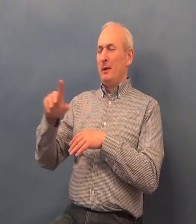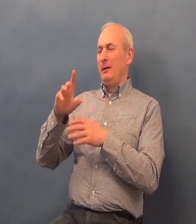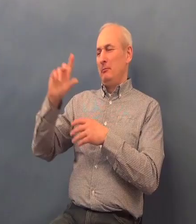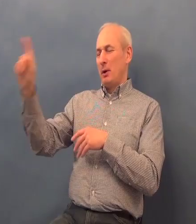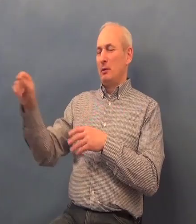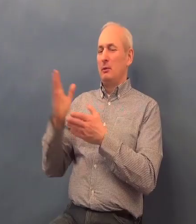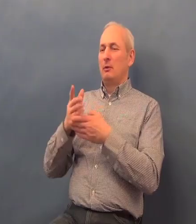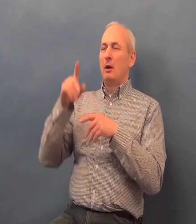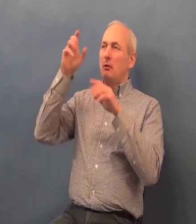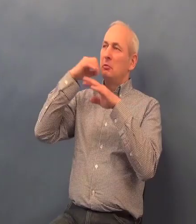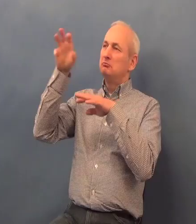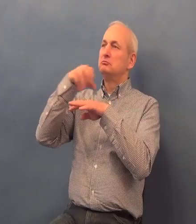Tylko mężczyzna na górze nadal zrywa owoce.